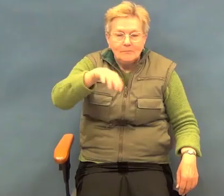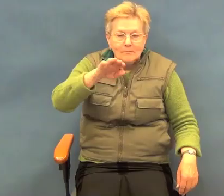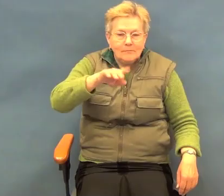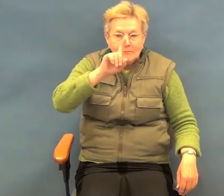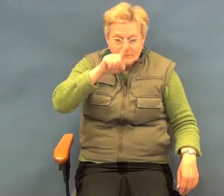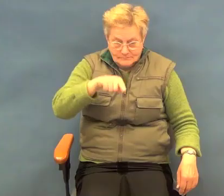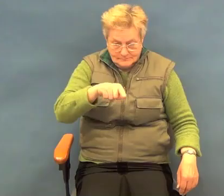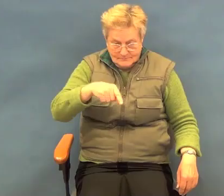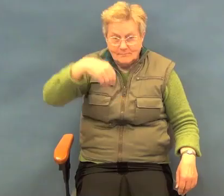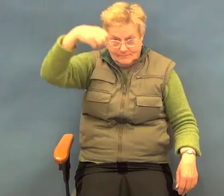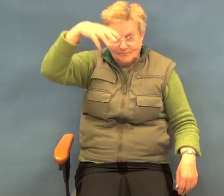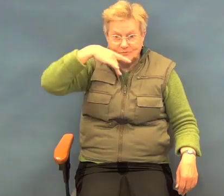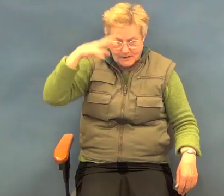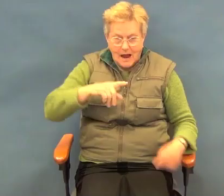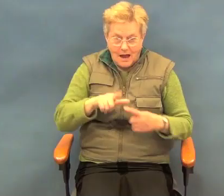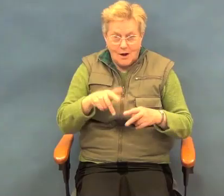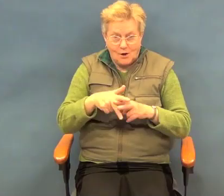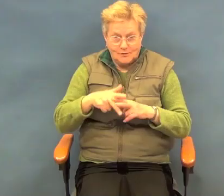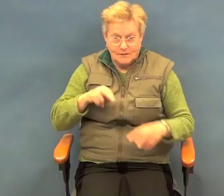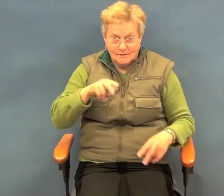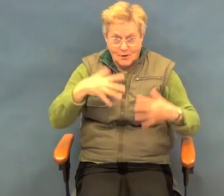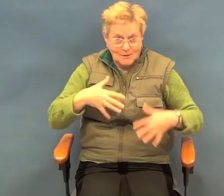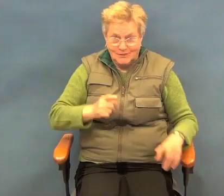Z tego rysunku wynika, że pod prysznicem nie wolno kąpać koni.